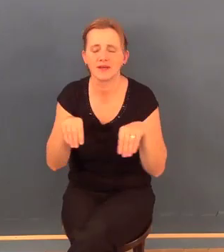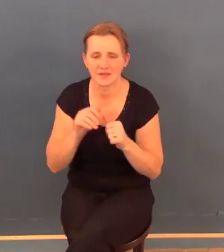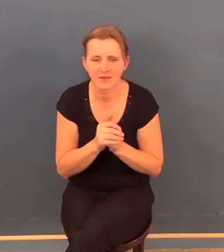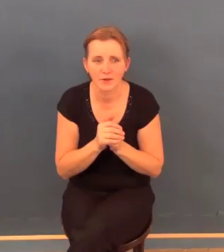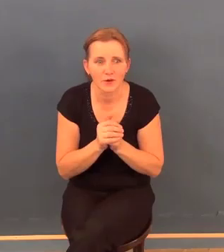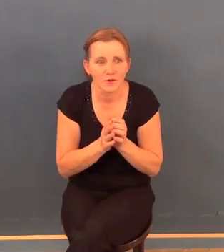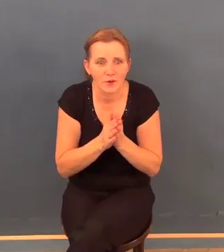Kot zaciera ręce.